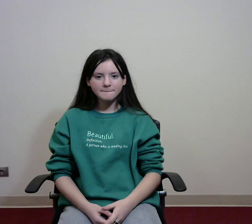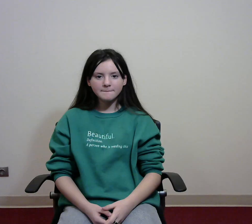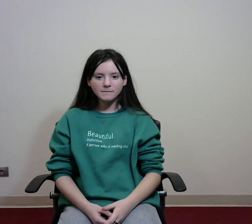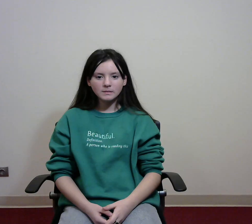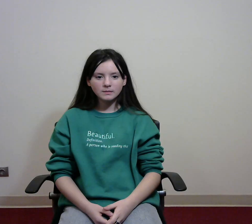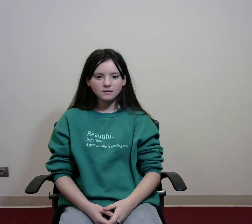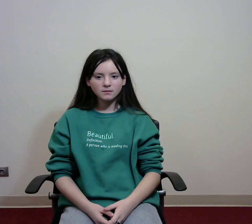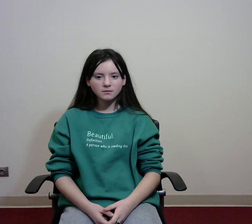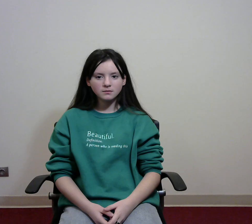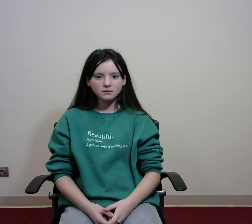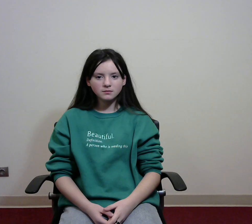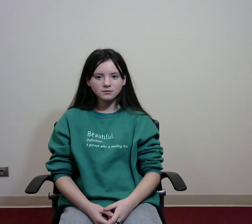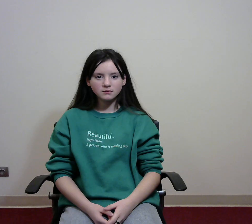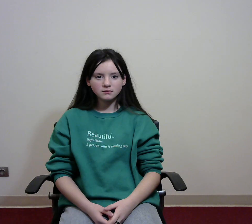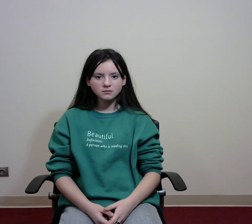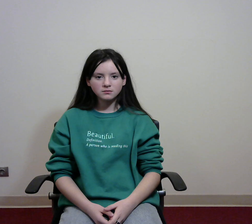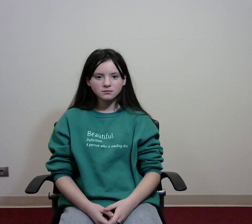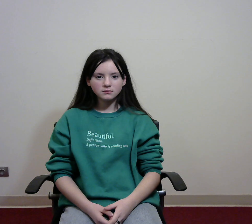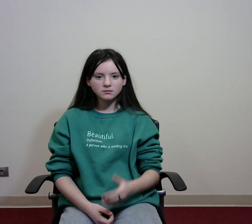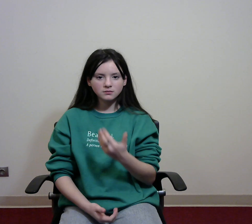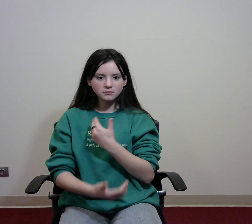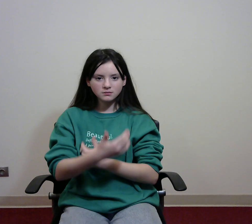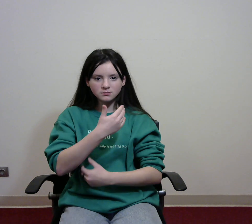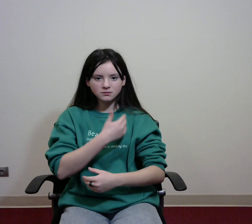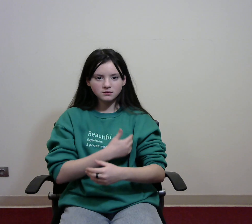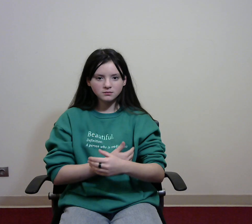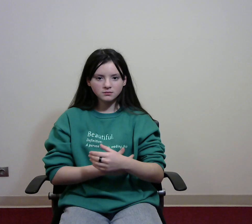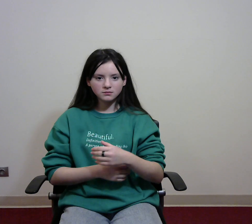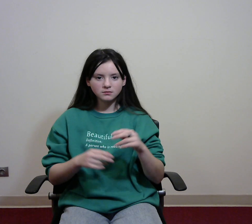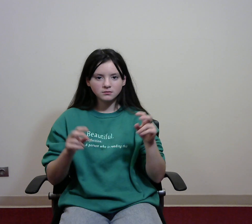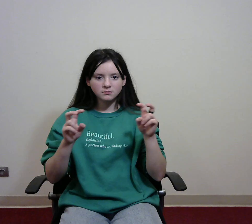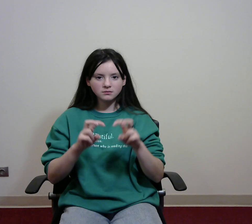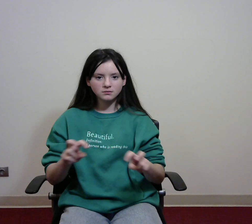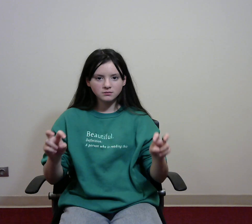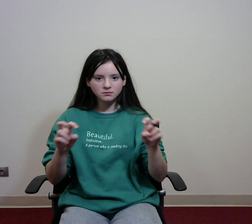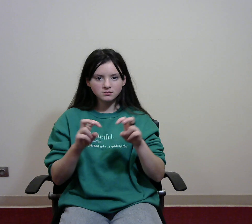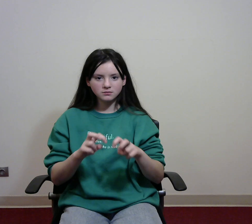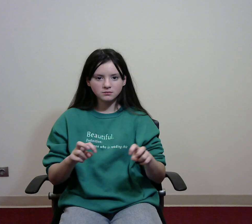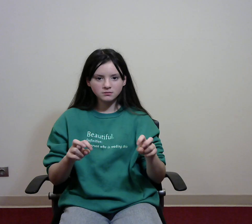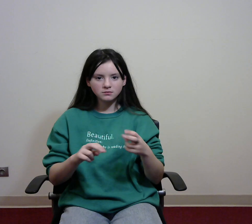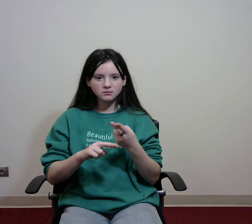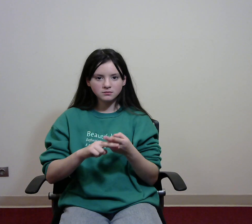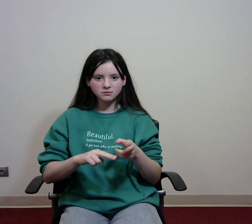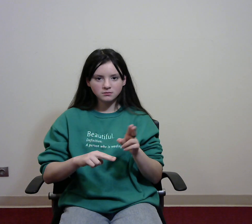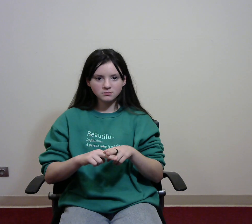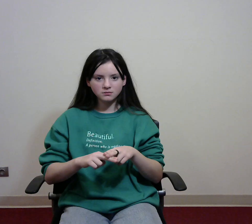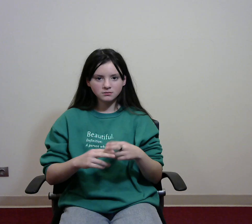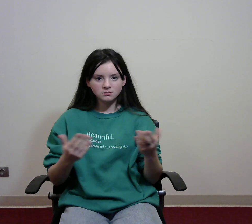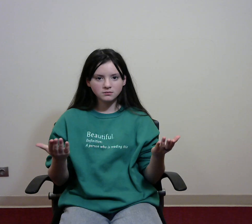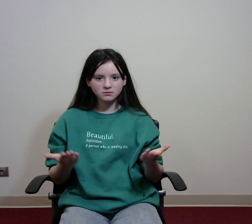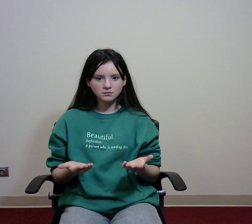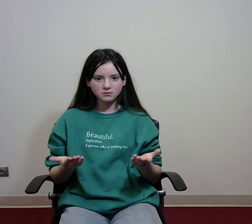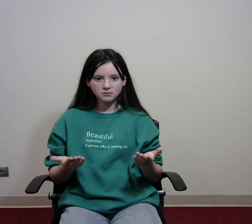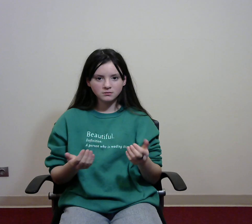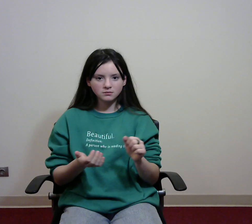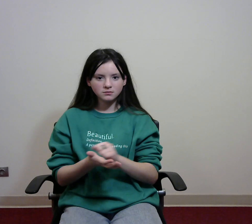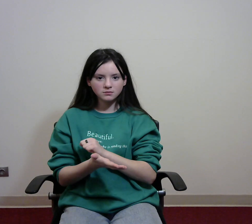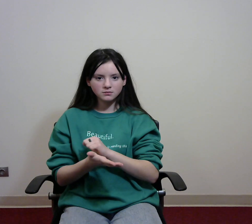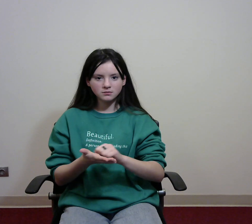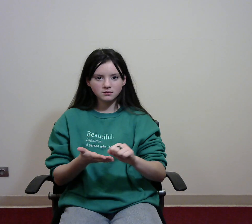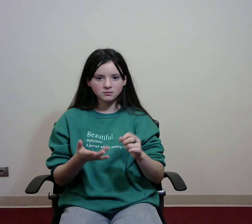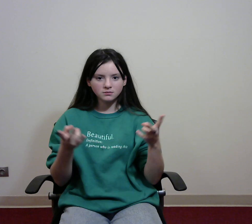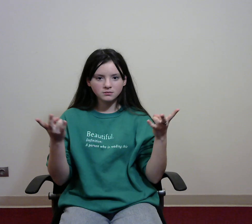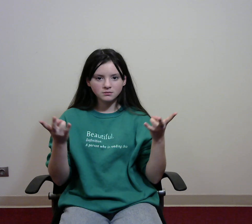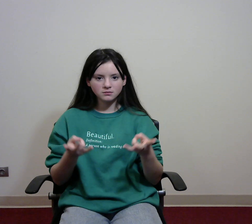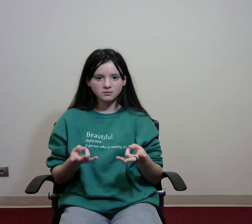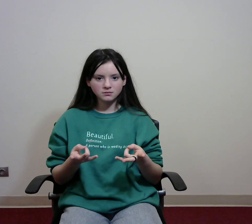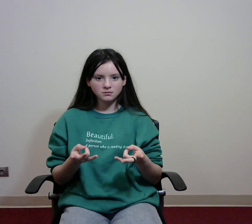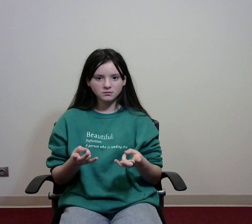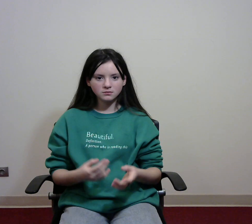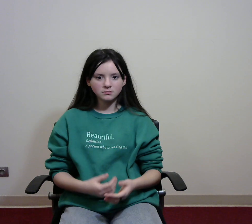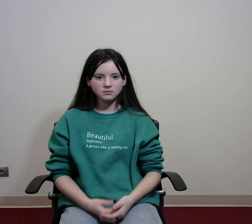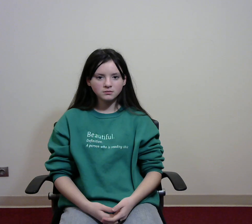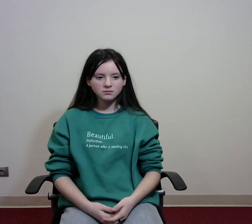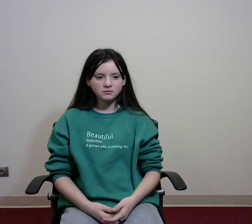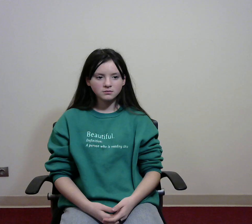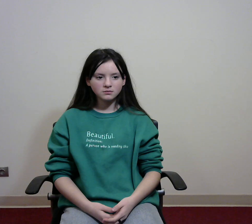Əlilliyin müəyyən edilməsi üçün hansı sənədlər lazımdır